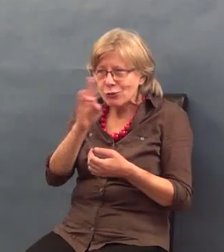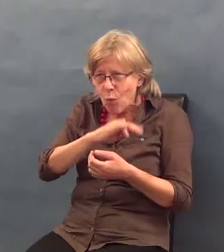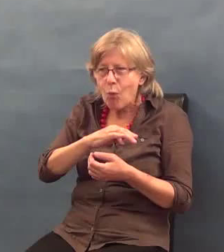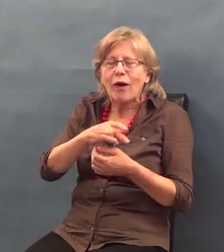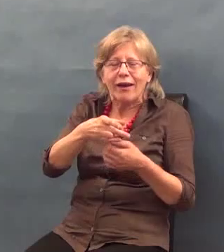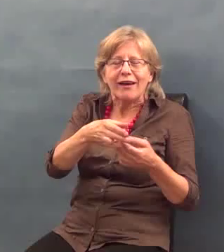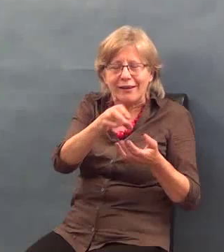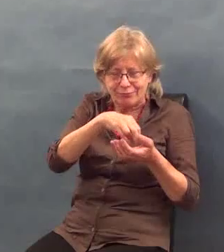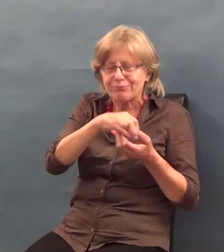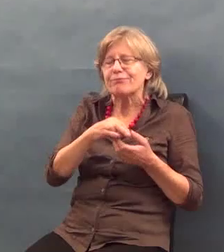Chłopiec bierze je i dziękuje.